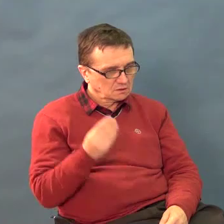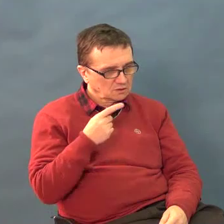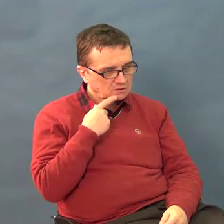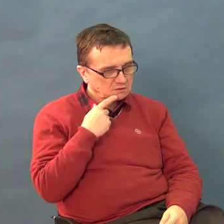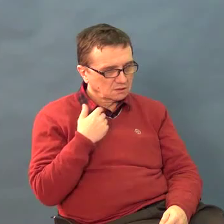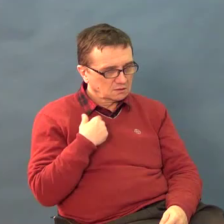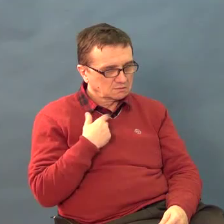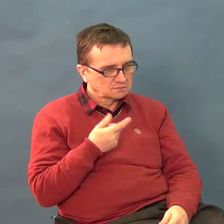Nauka języka angielskiego.